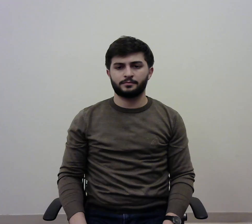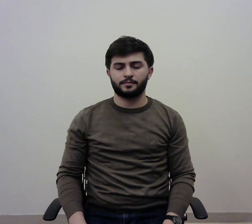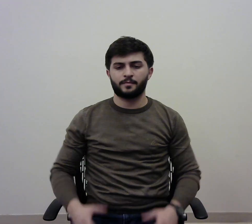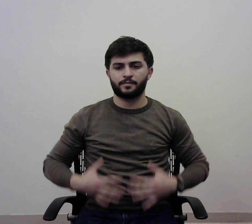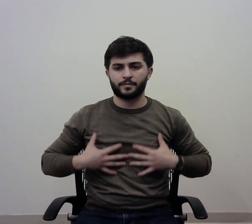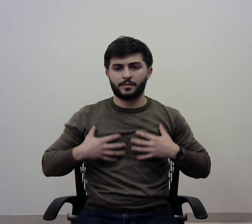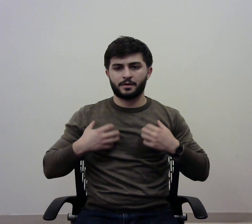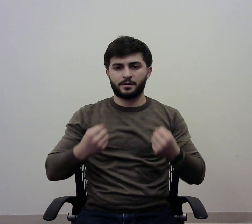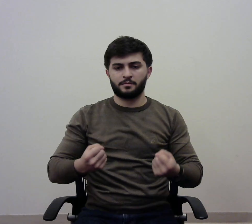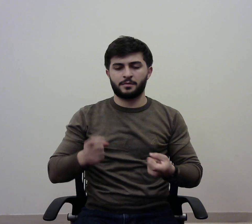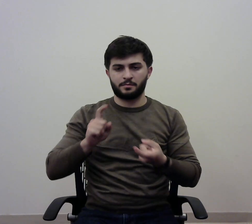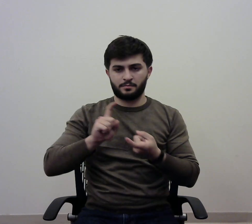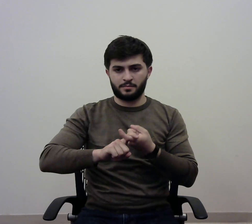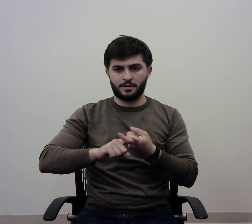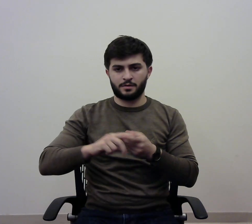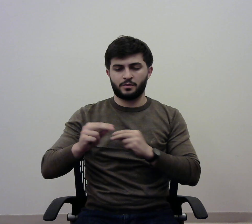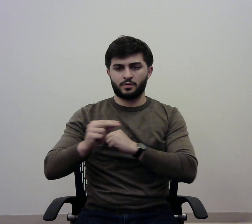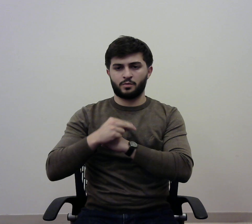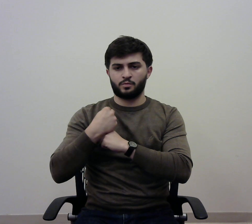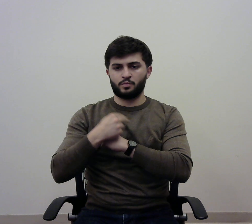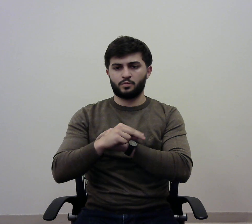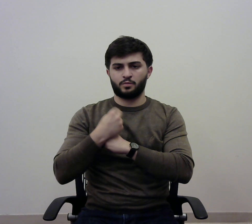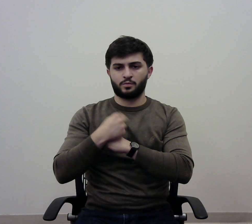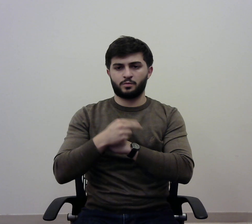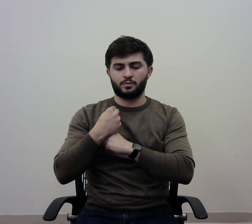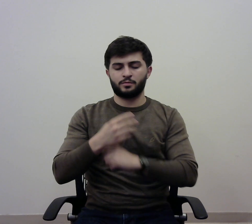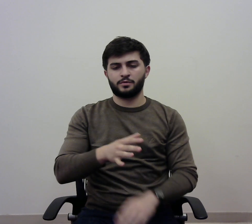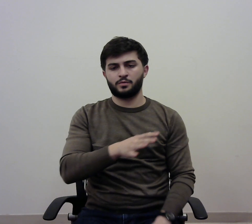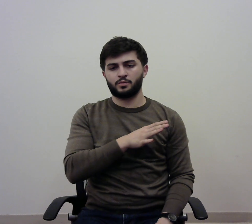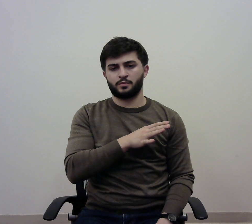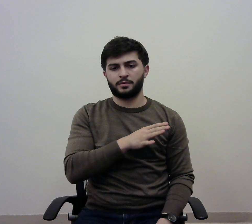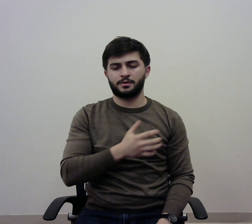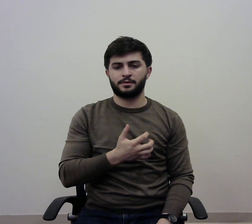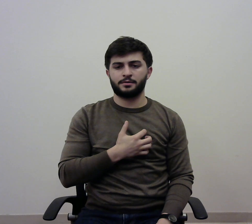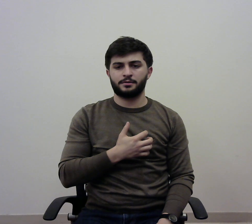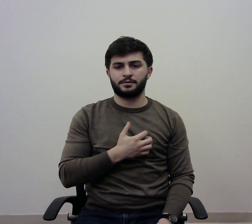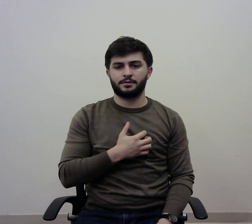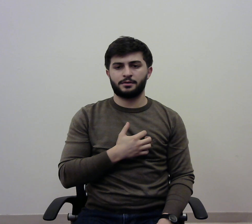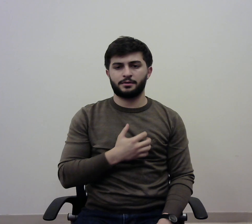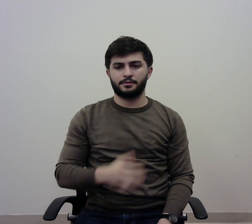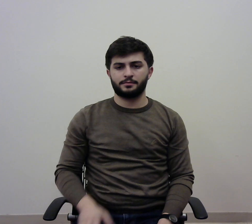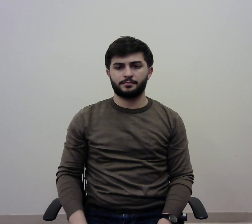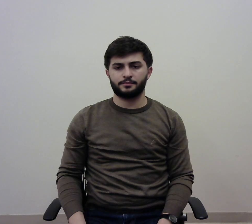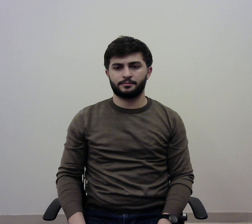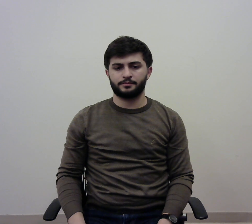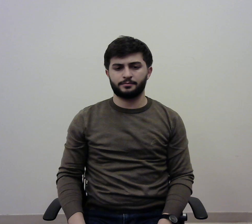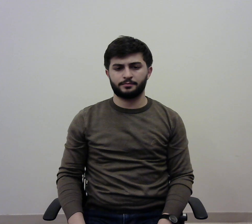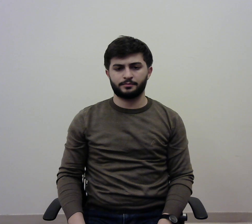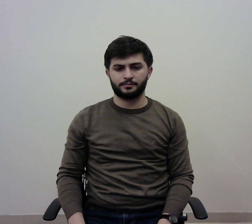Sağlamlığımla bağlı müalicə olmaq istəyirəm